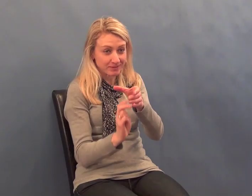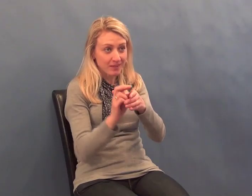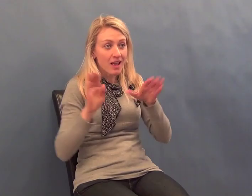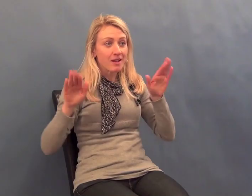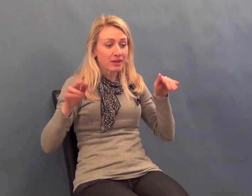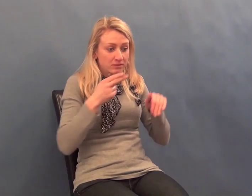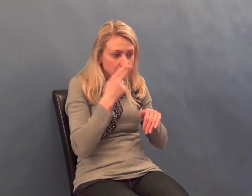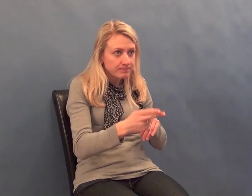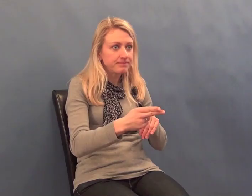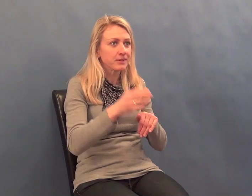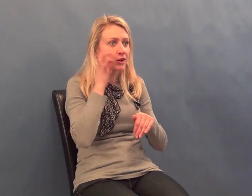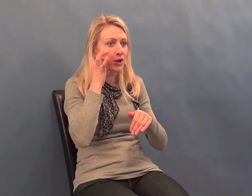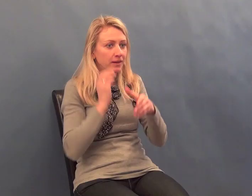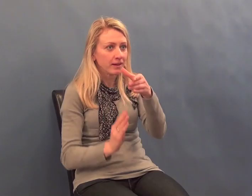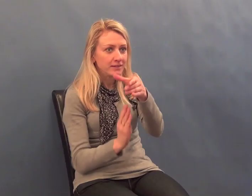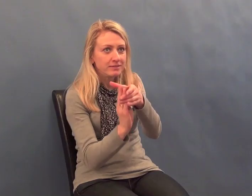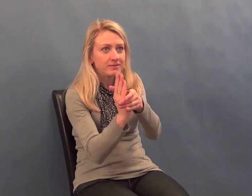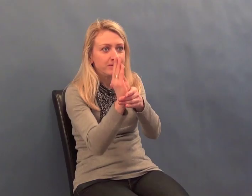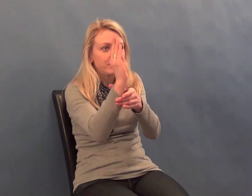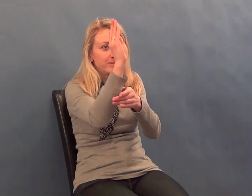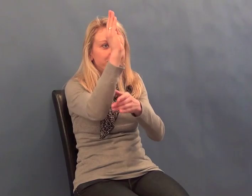Ale ptak widzi kota, który wspina się środkiem rynny.